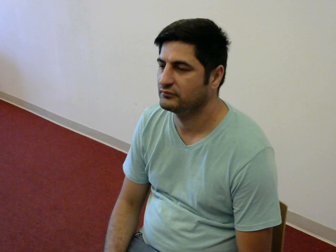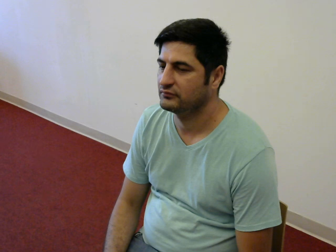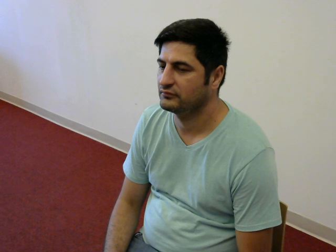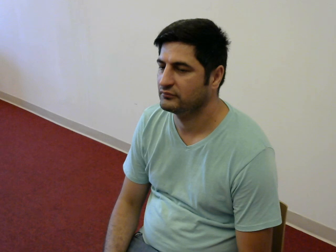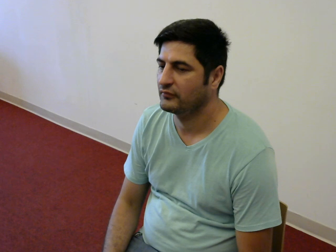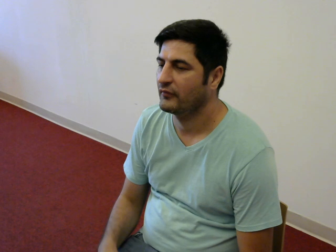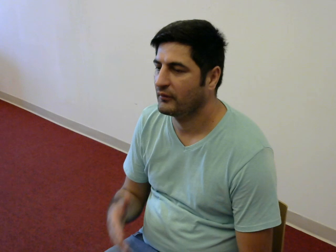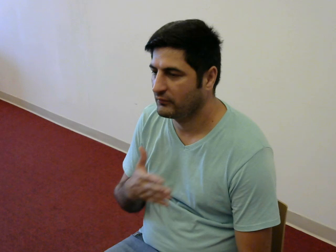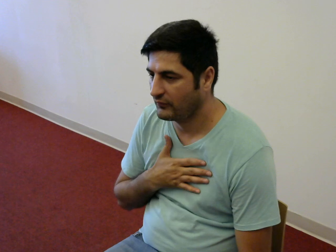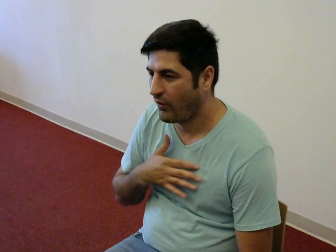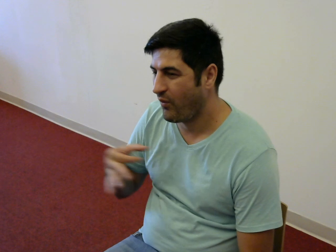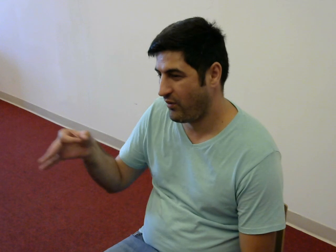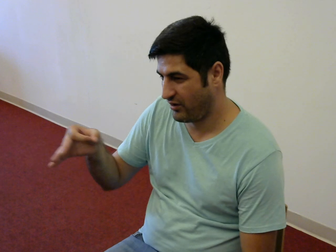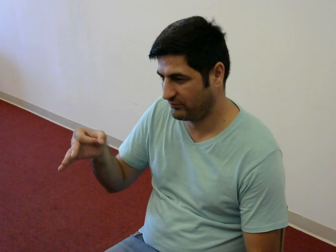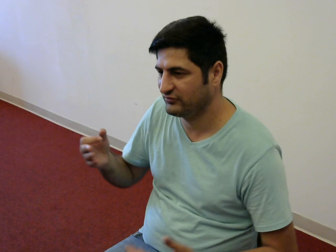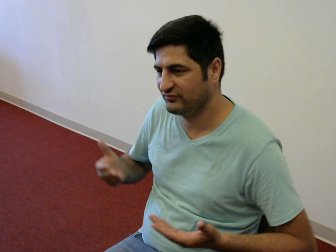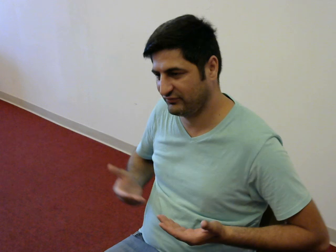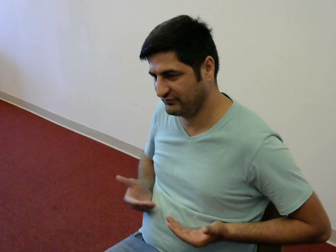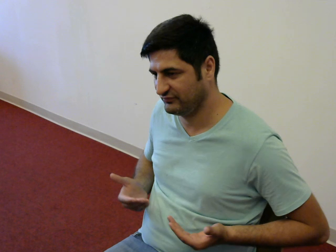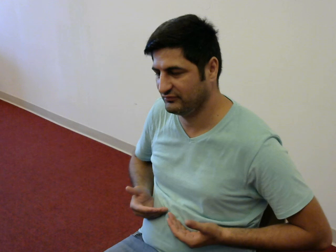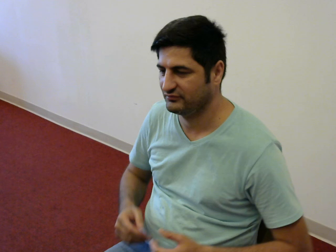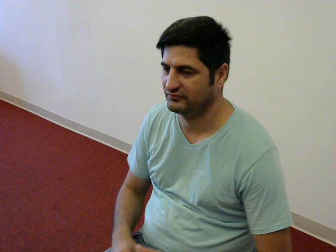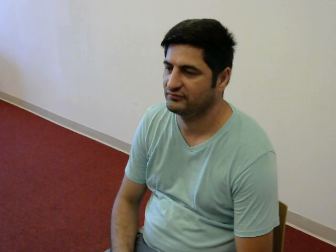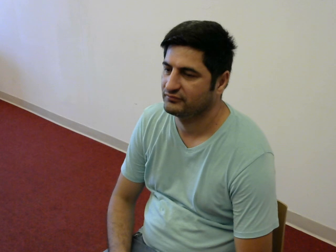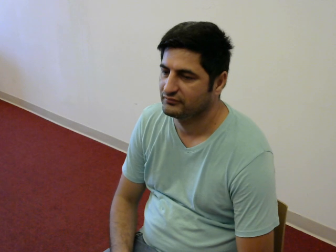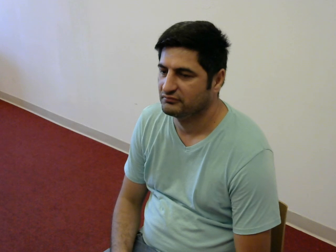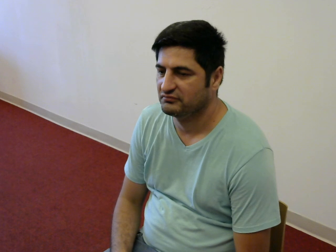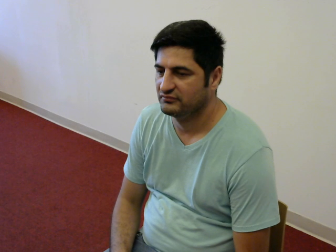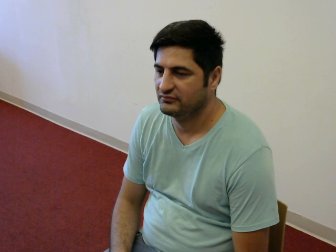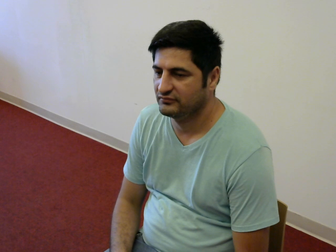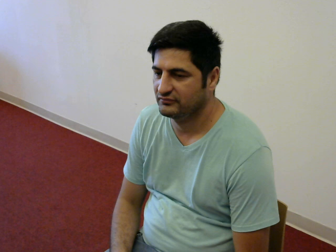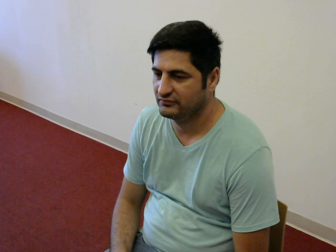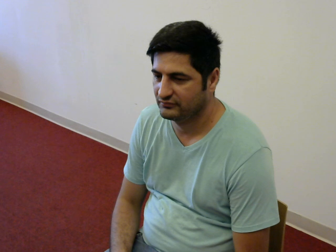Mən rayonda yaşayıram